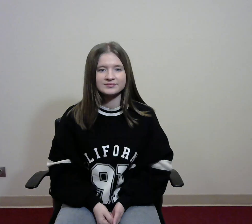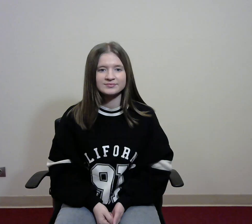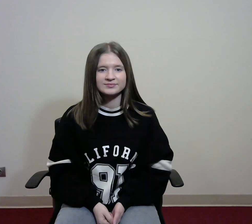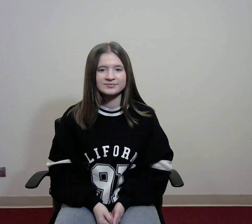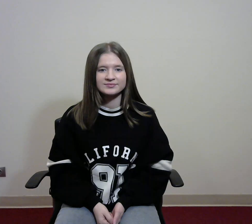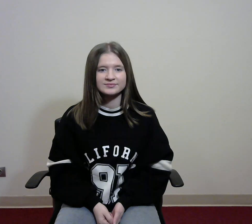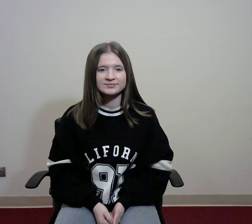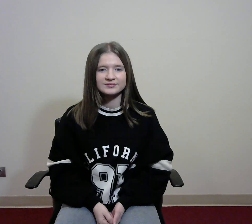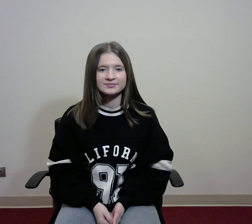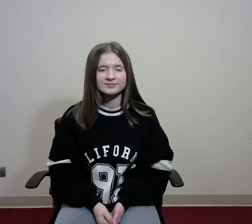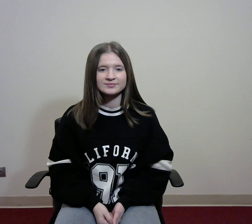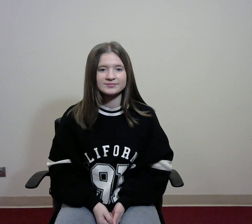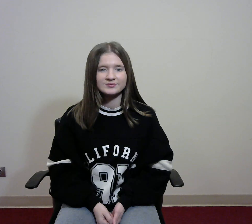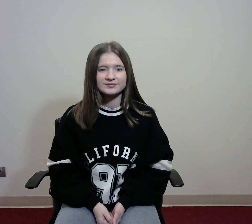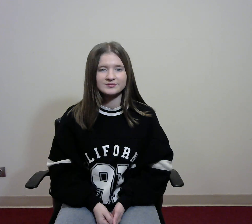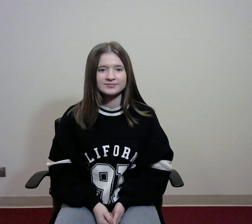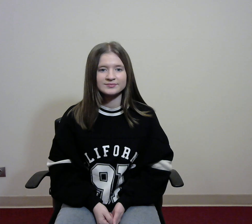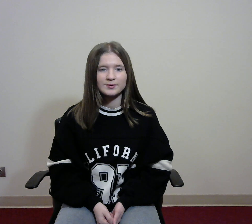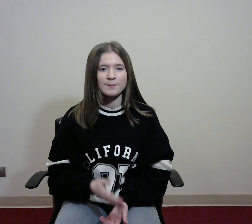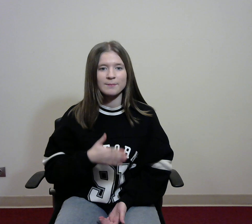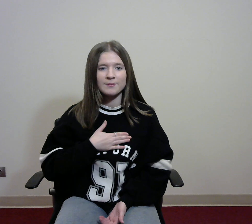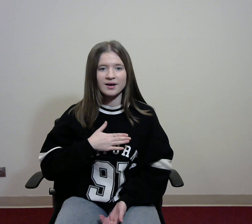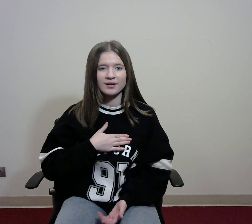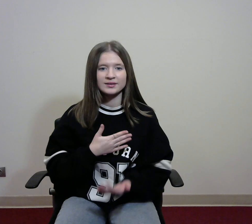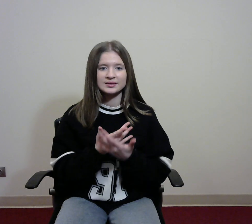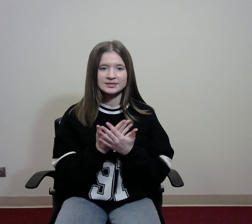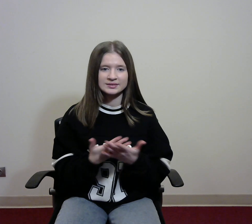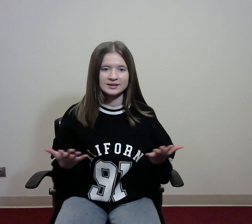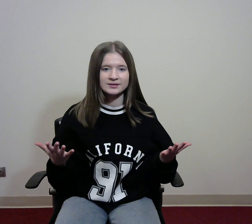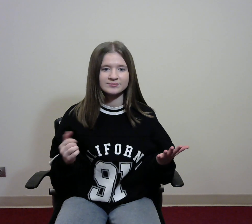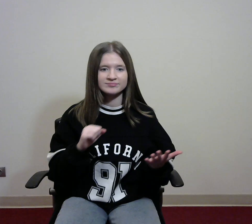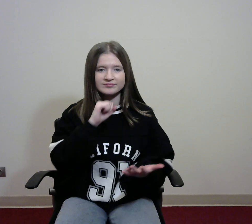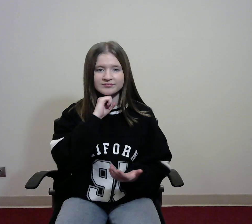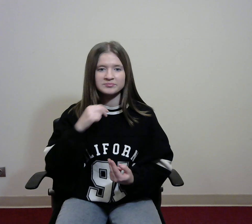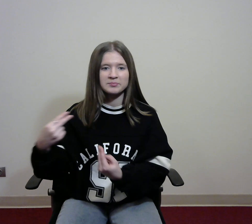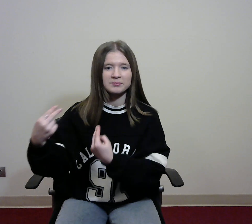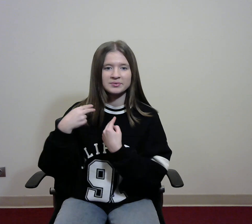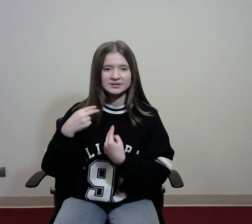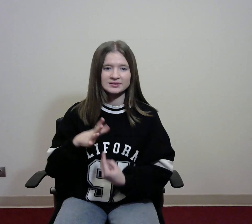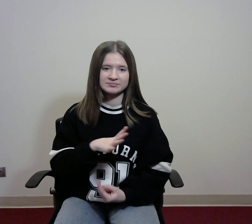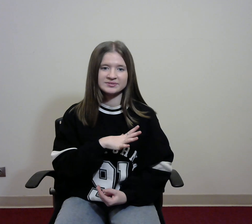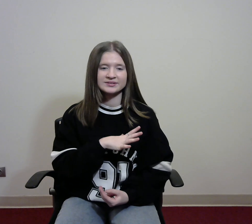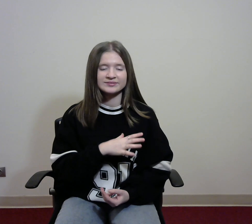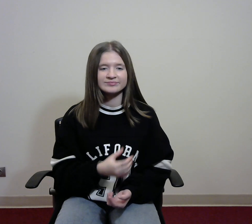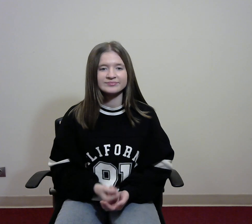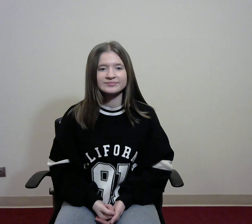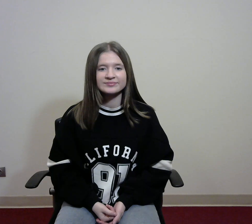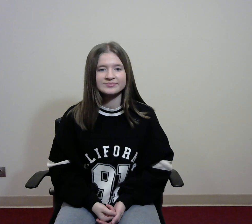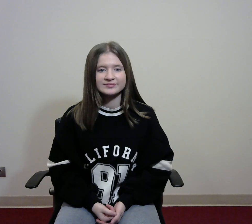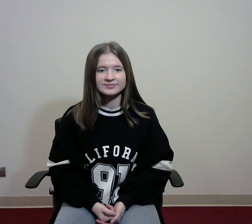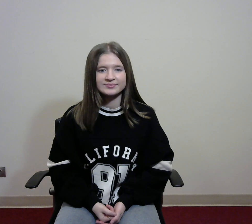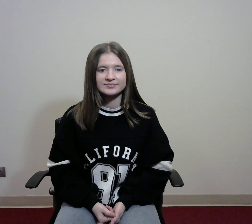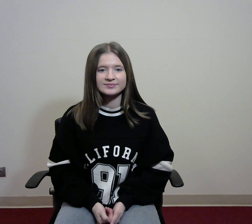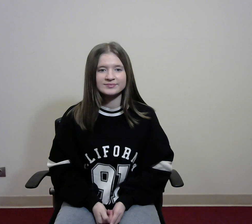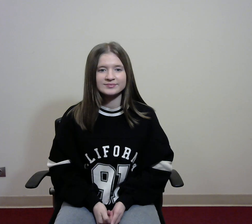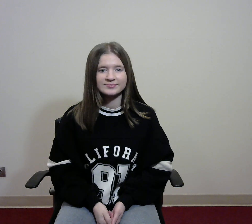Mənim əşyalarımı oğurlayıblar